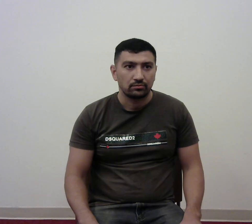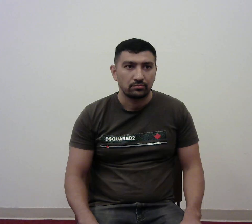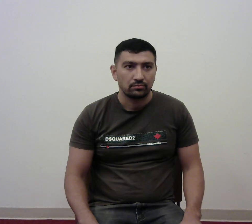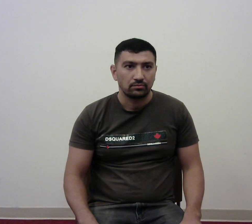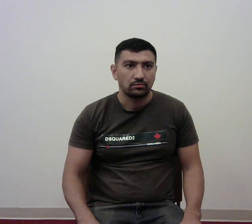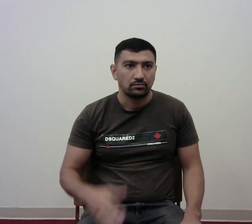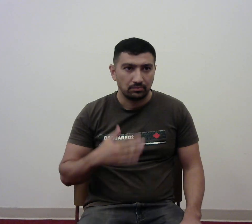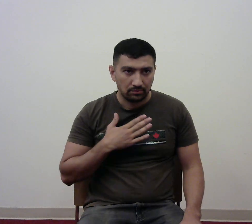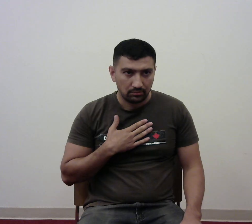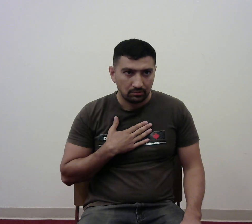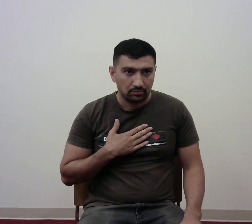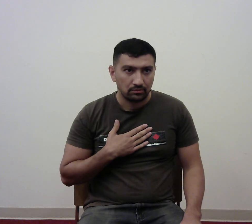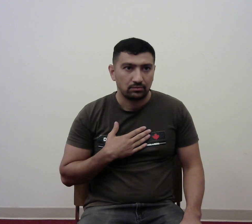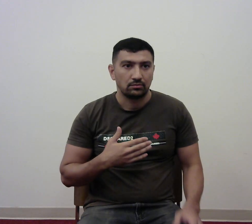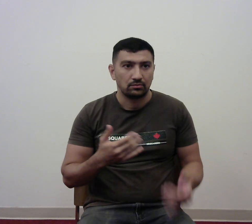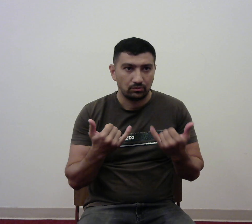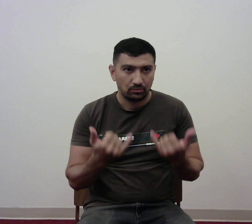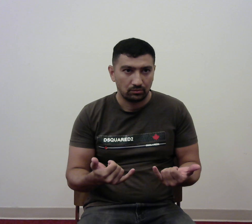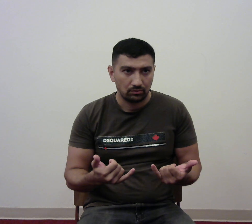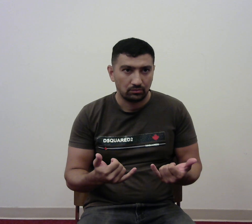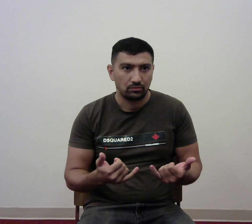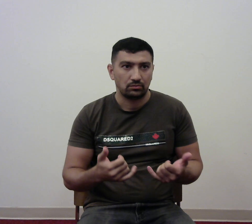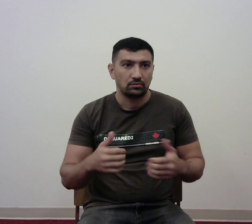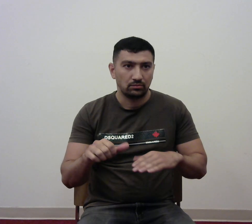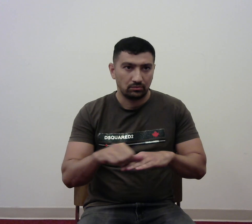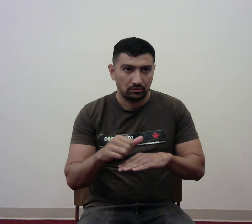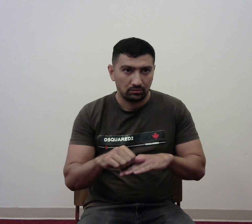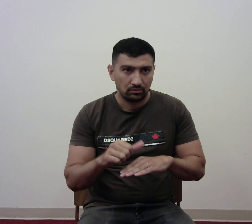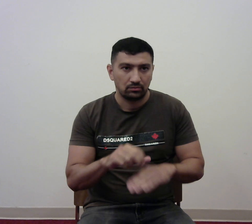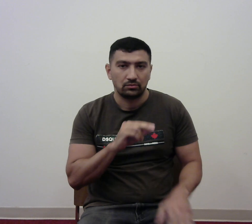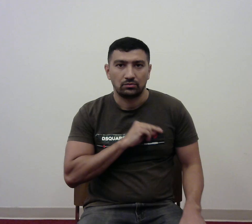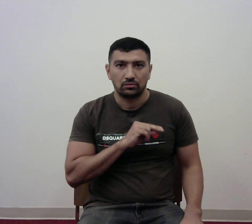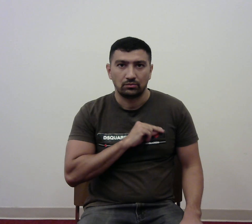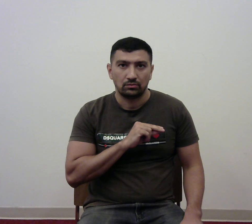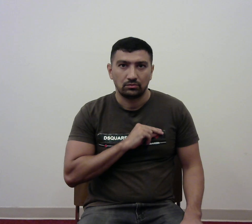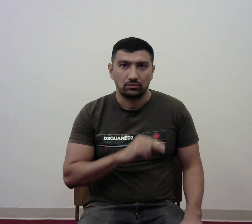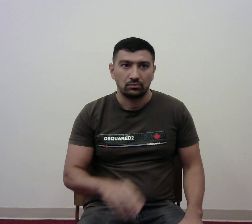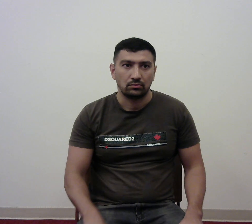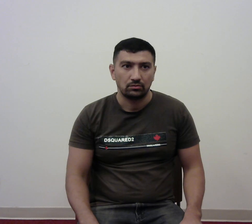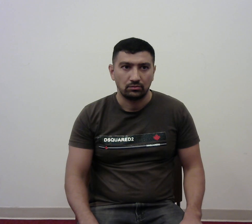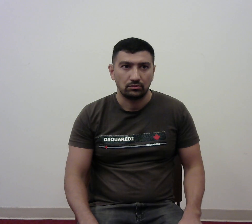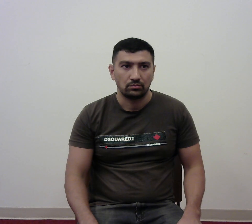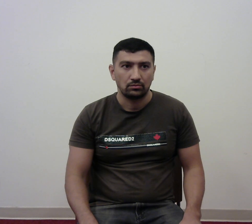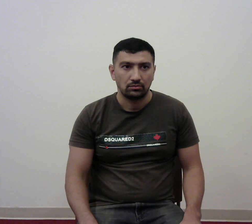Mən indi zərgər işləyirəm